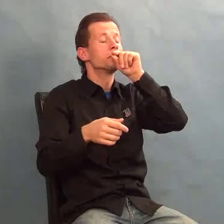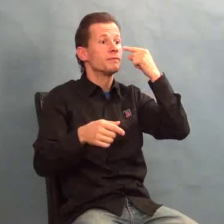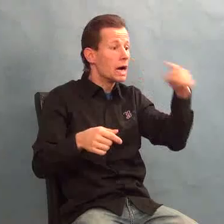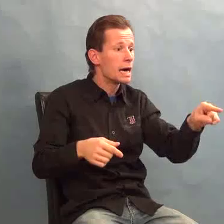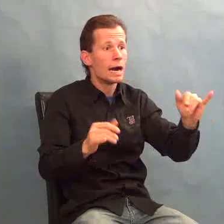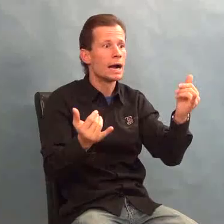Ptak zastanawiał się co dalej robić.